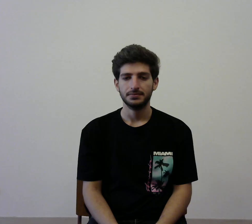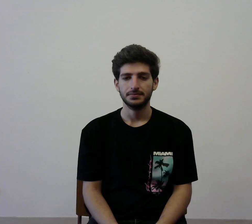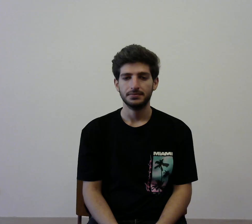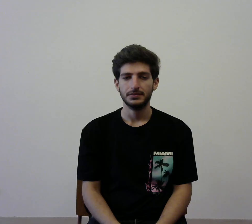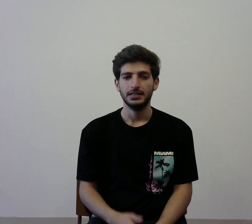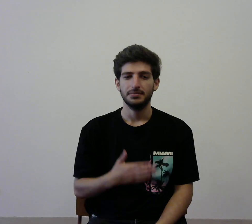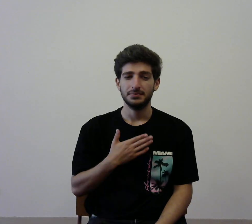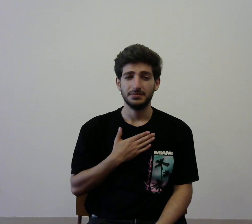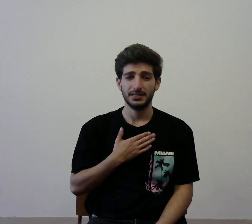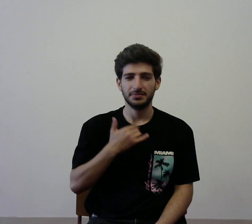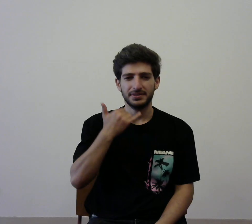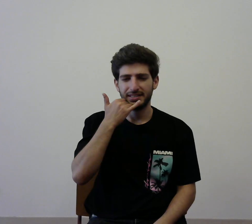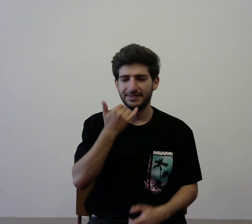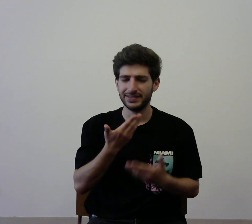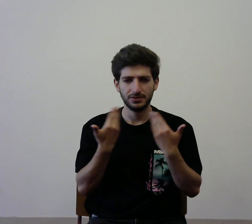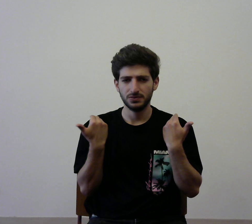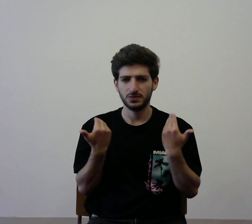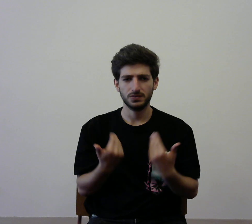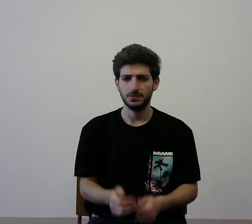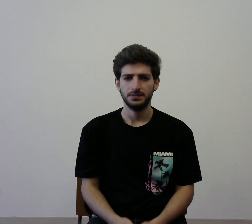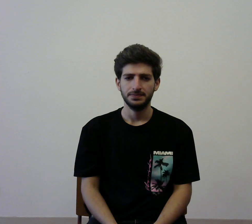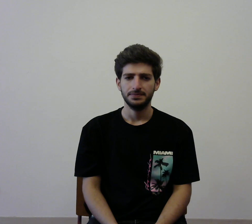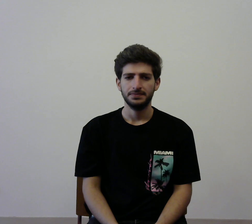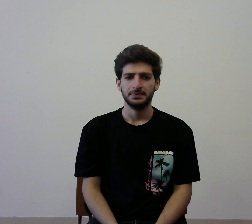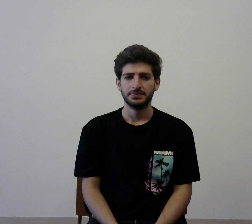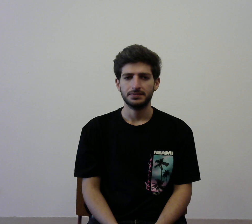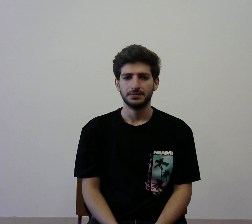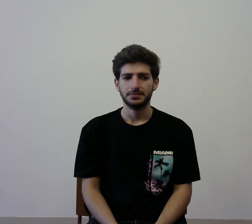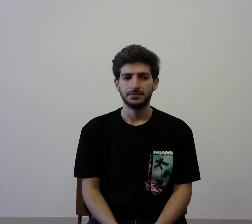Mənim telefonum yoxdur